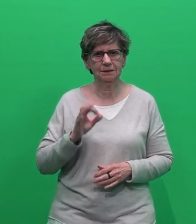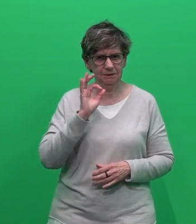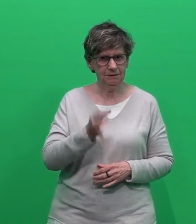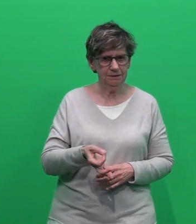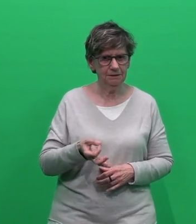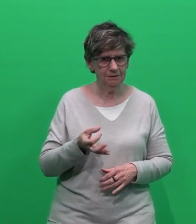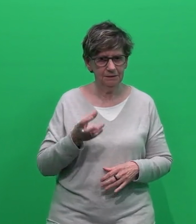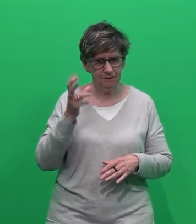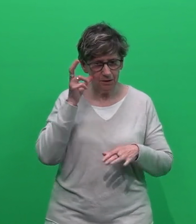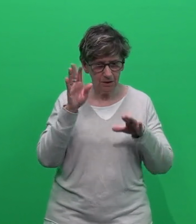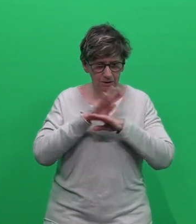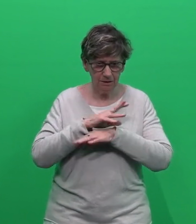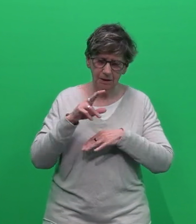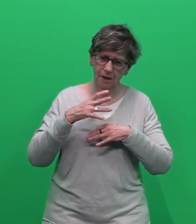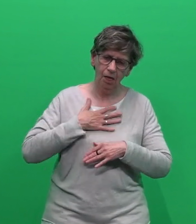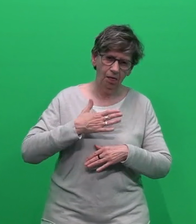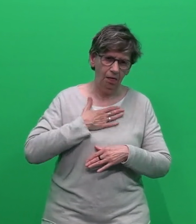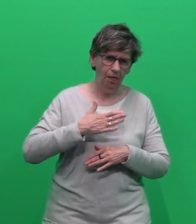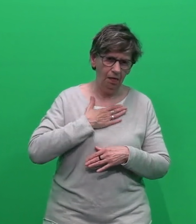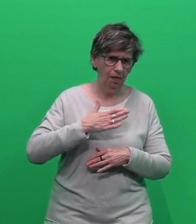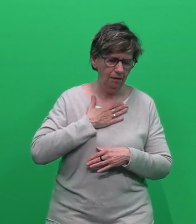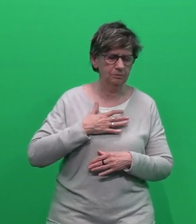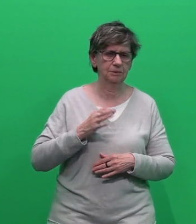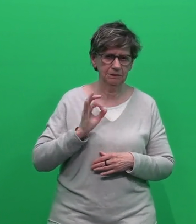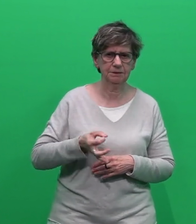Sí, quan dormo de nit tinc tos, sí.